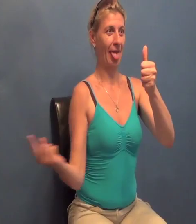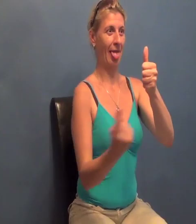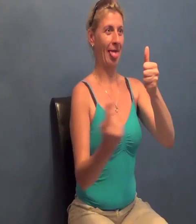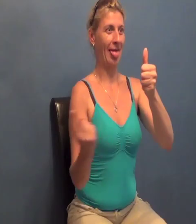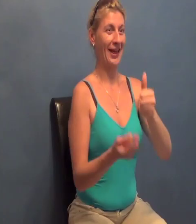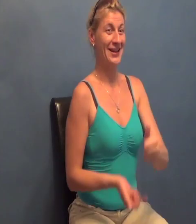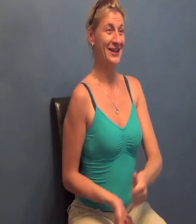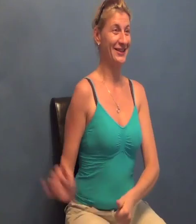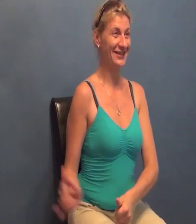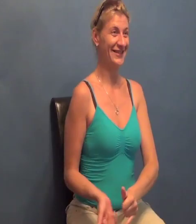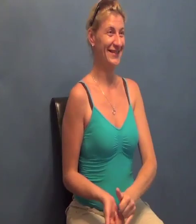Charlie odgania je nogą.